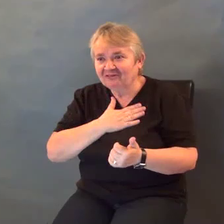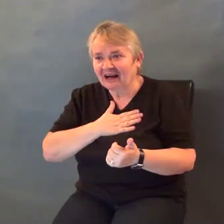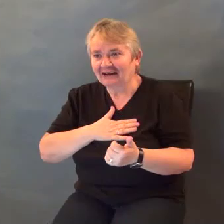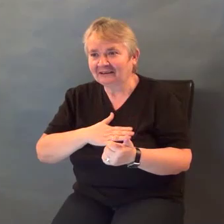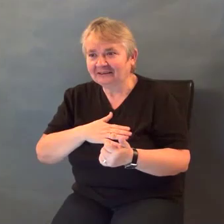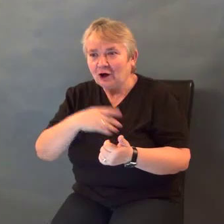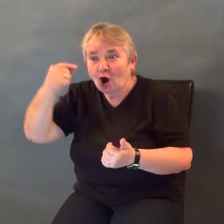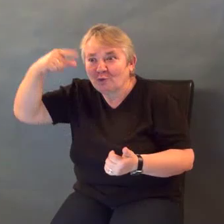Fajnie.